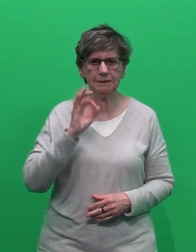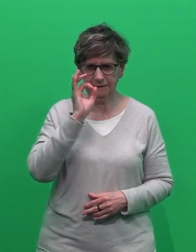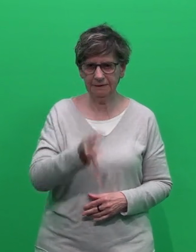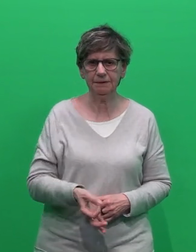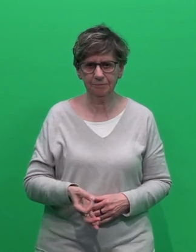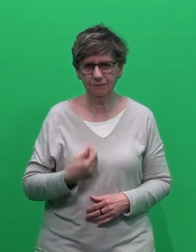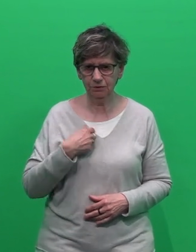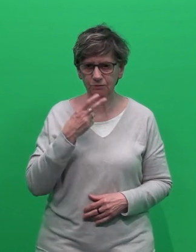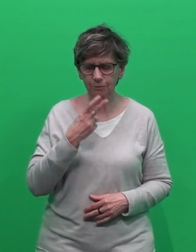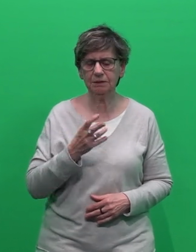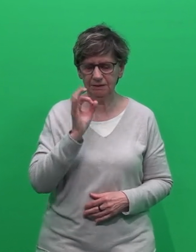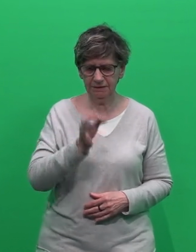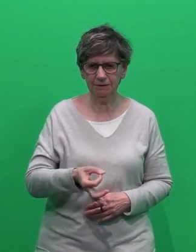Sí, fumo, sí.